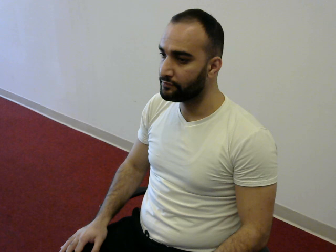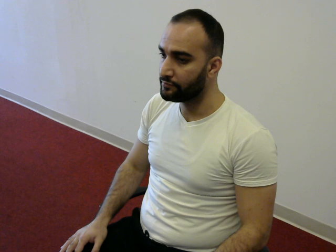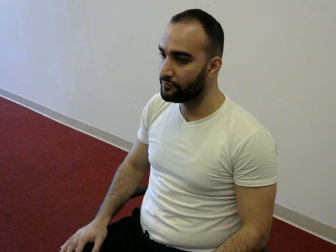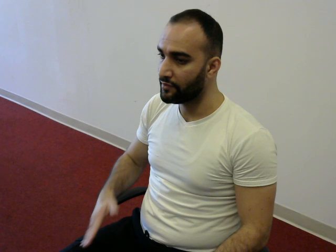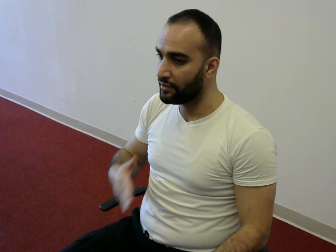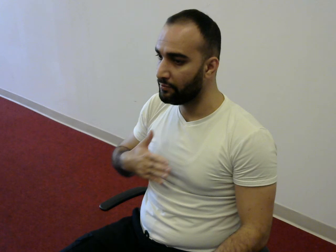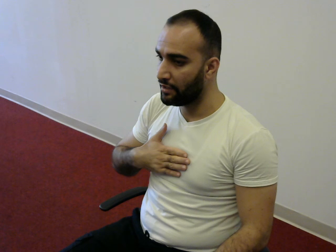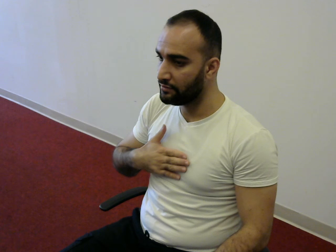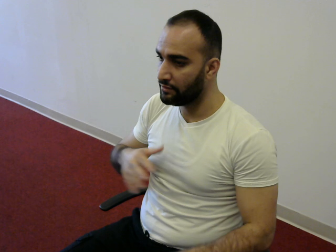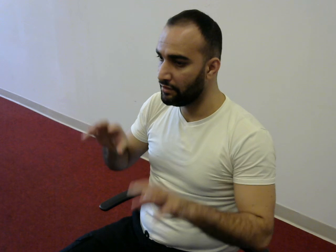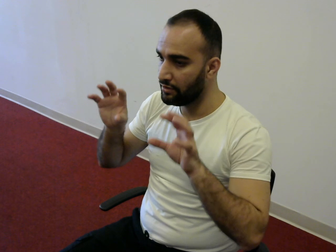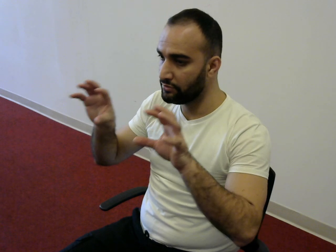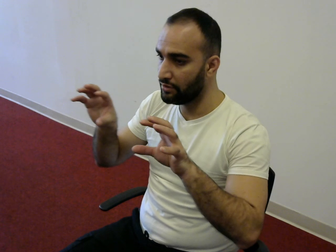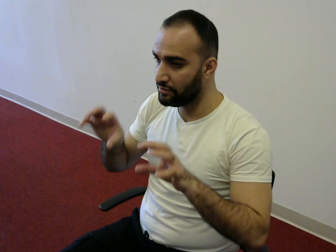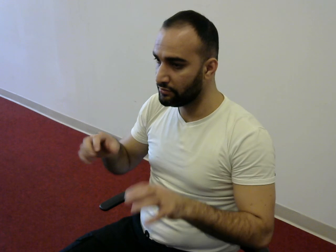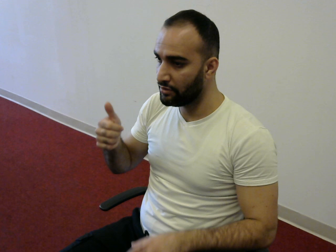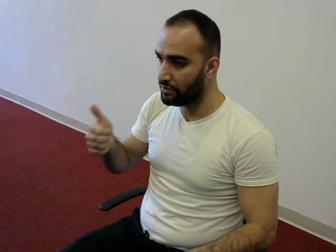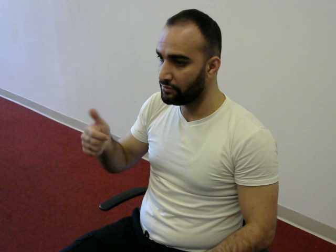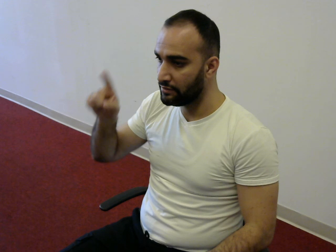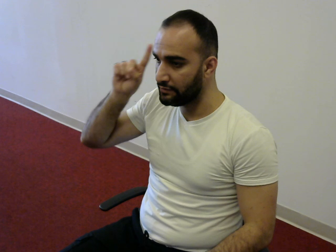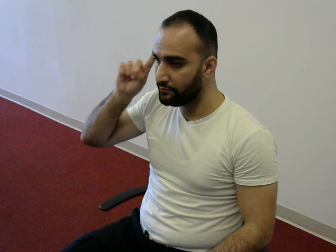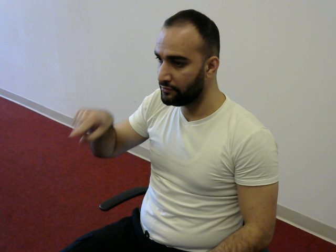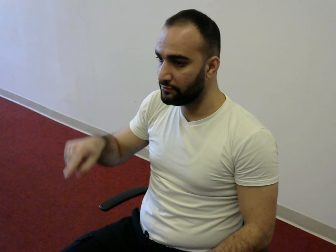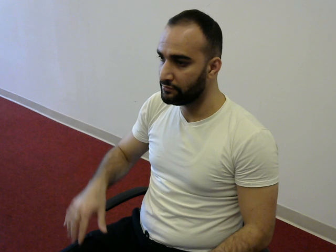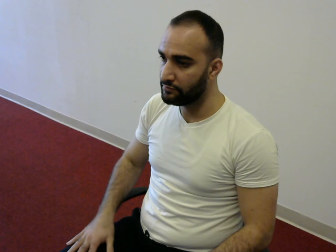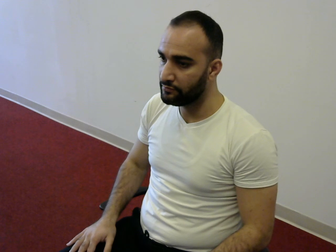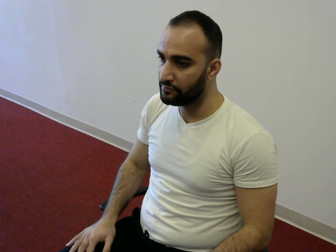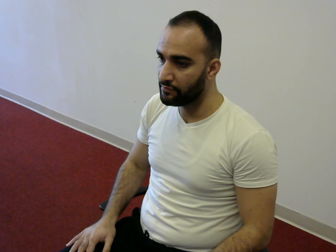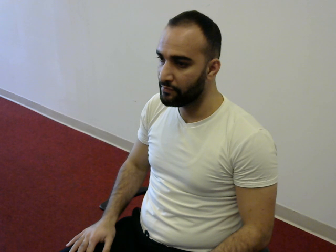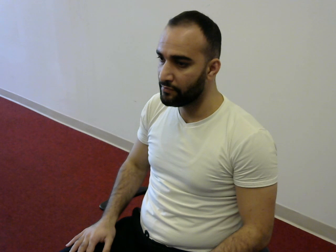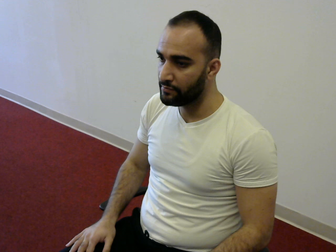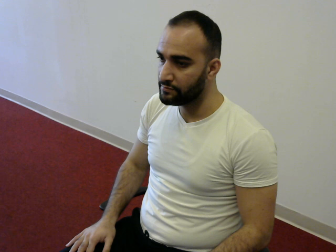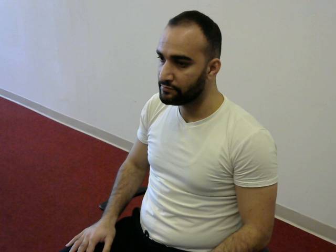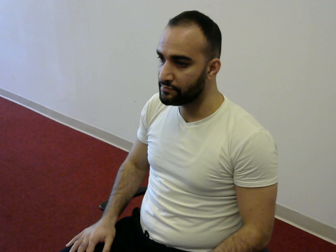Mən qanunvericiliyi yaxşı bilirəm